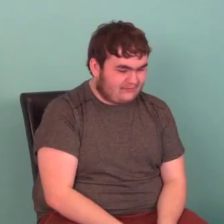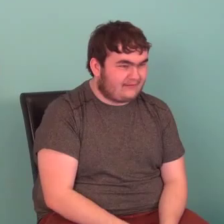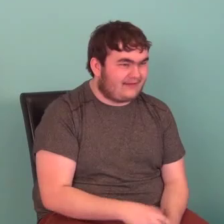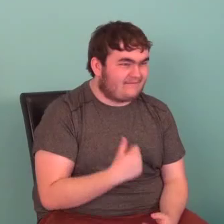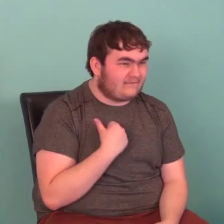Na wsi.